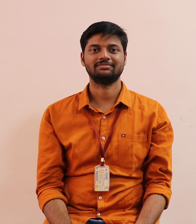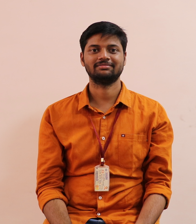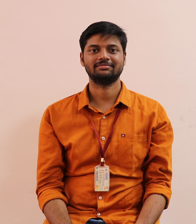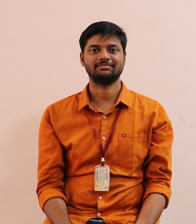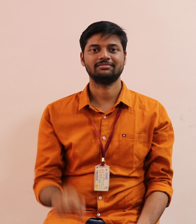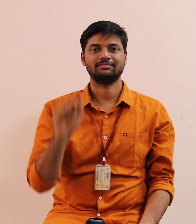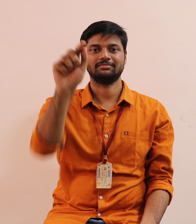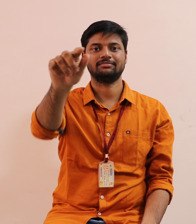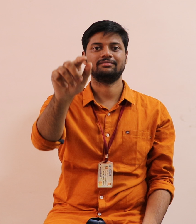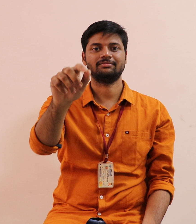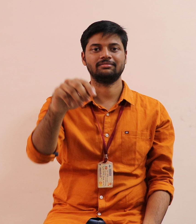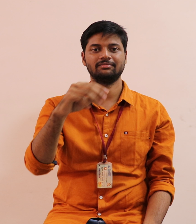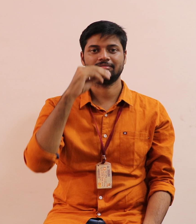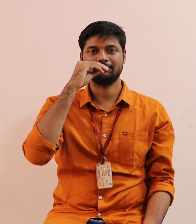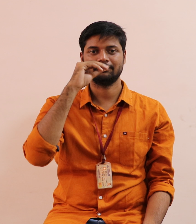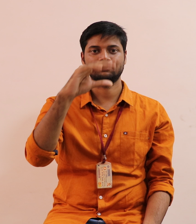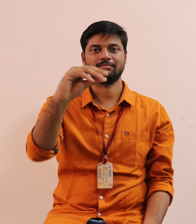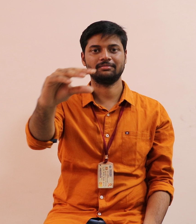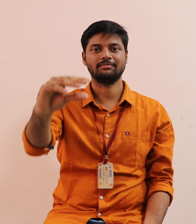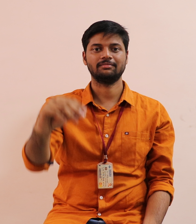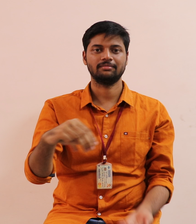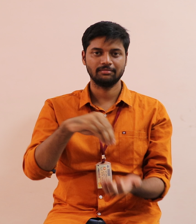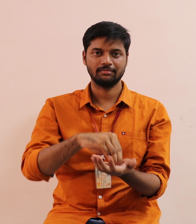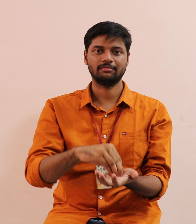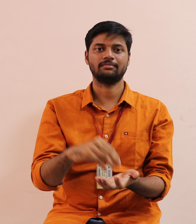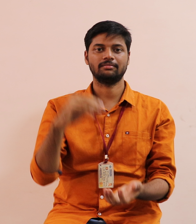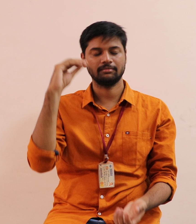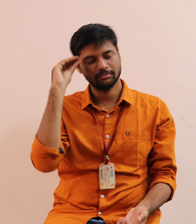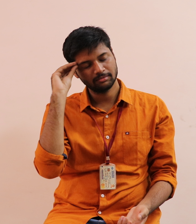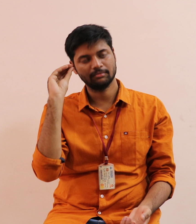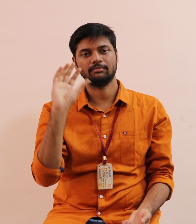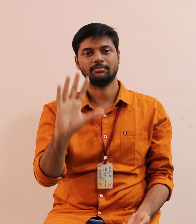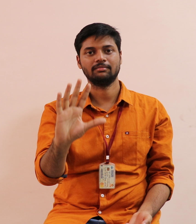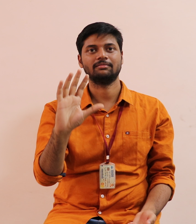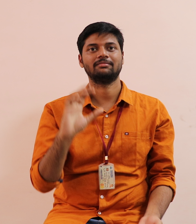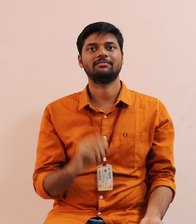try to understand